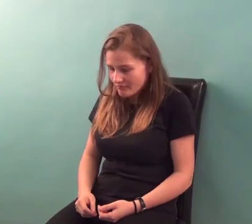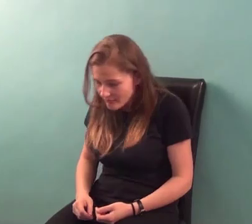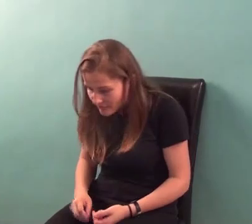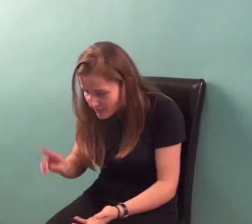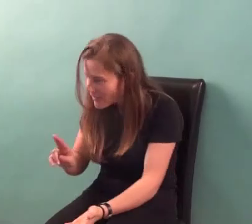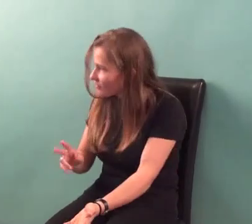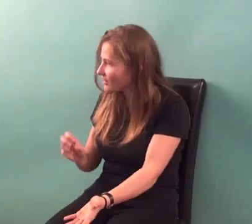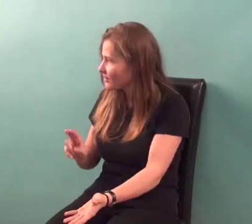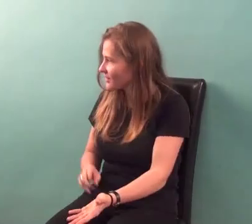Tak, niebieski.